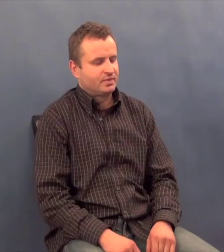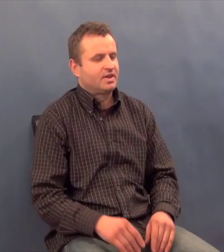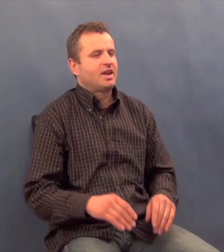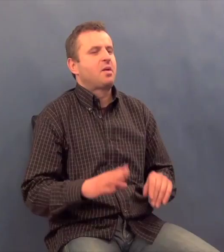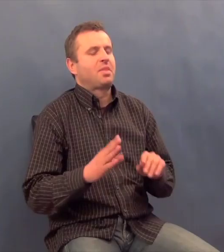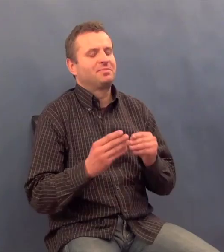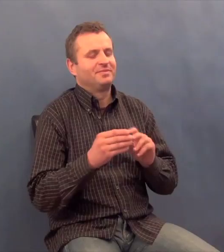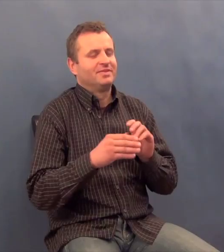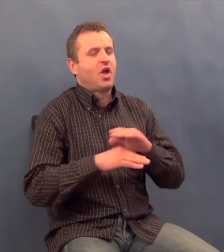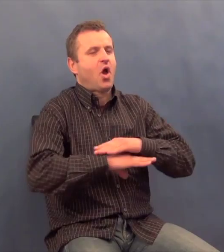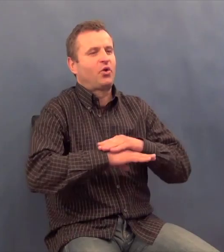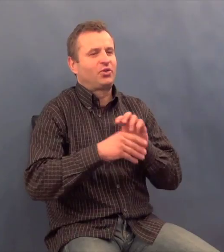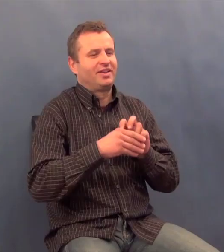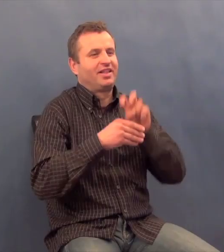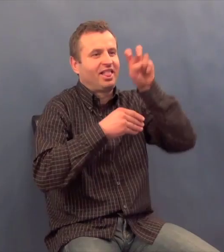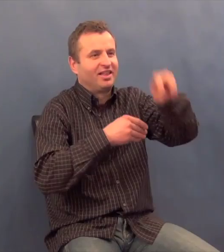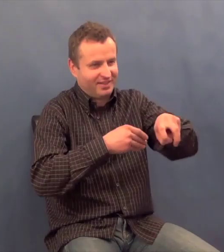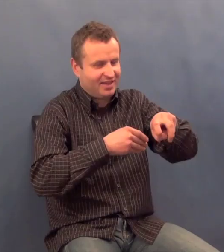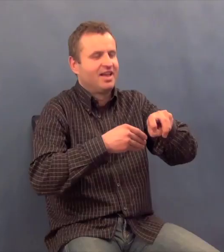Potem wyskakuje przez okno.